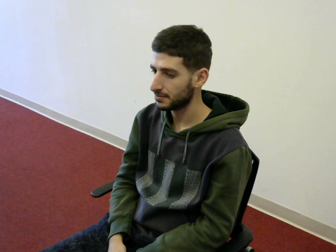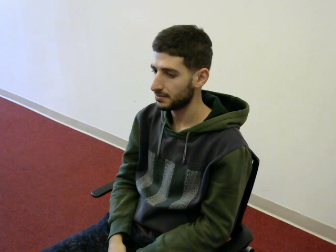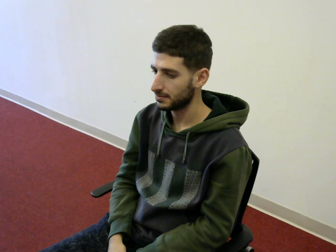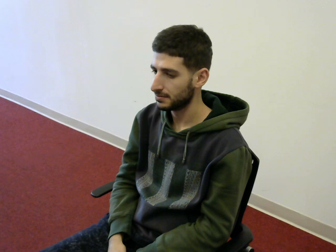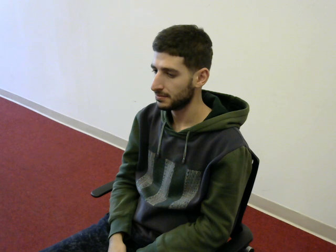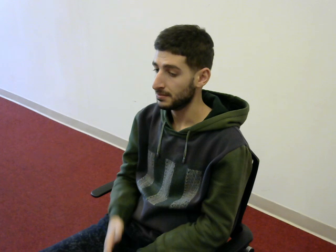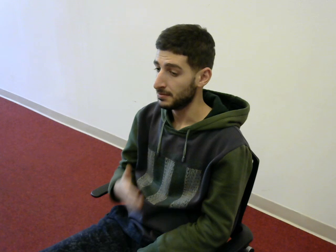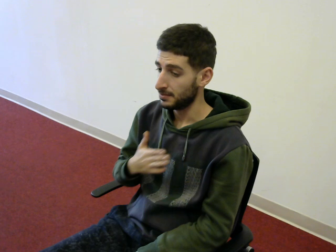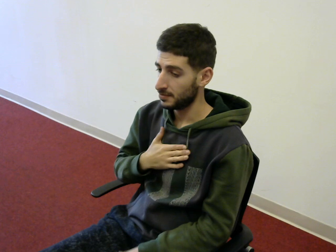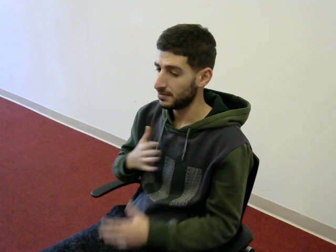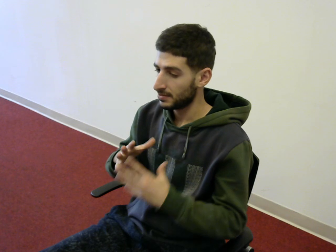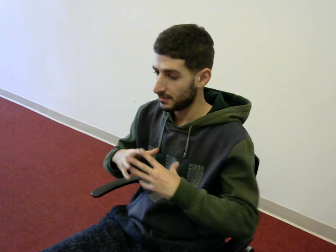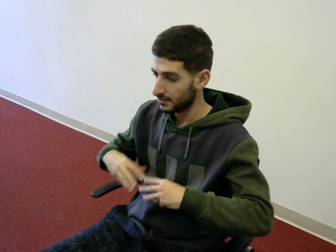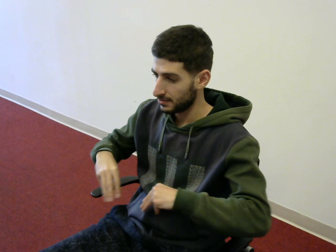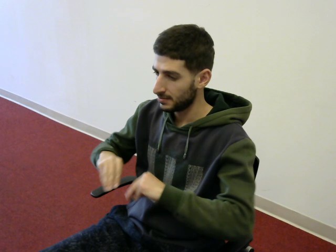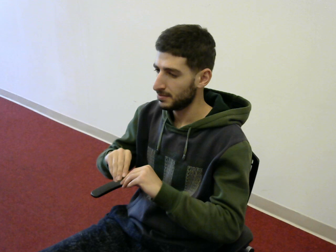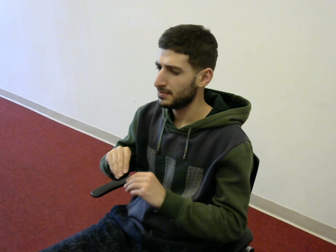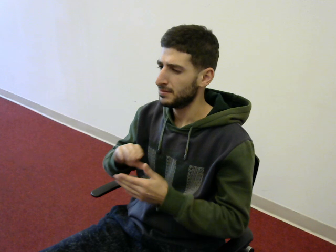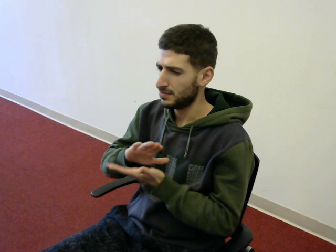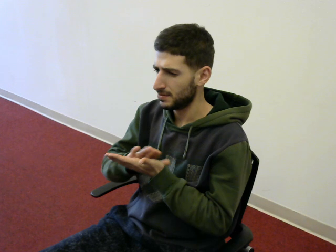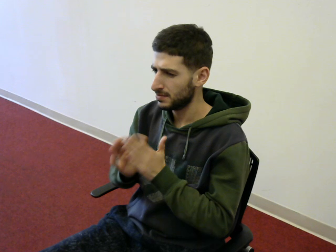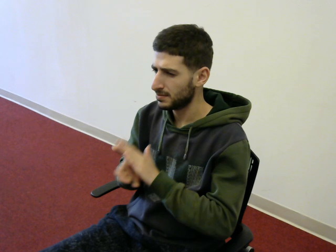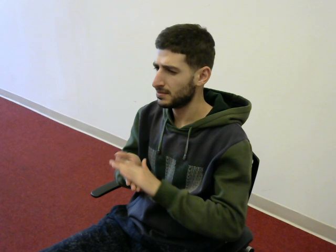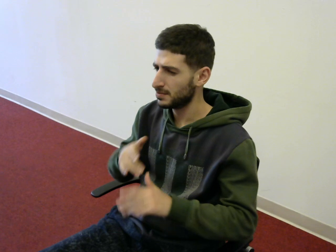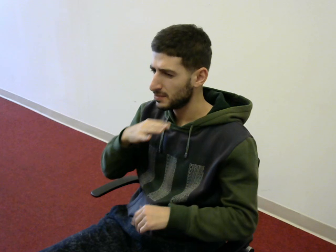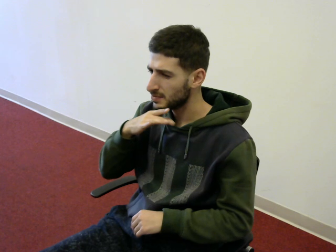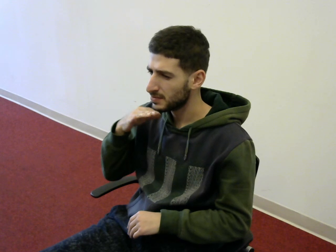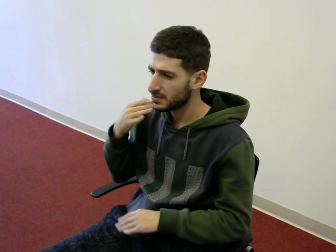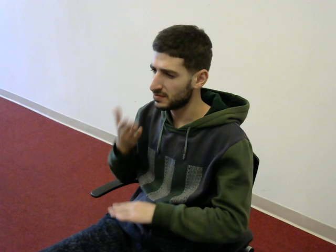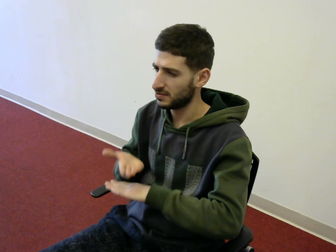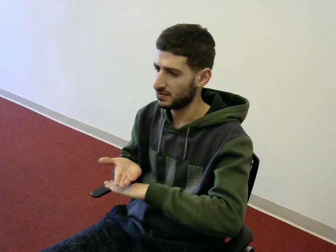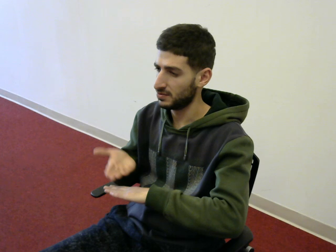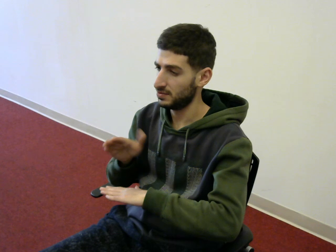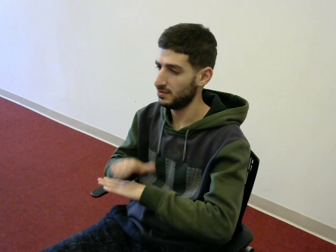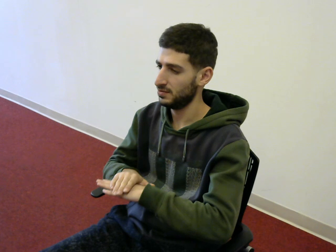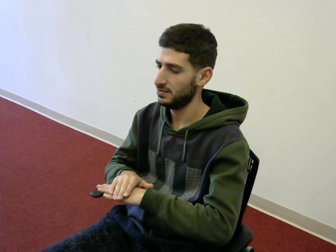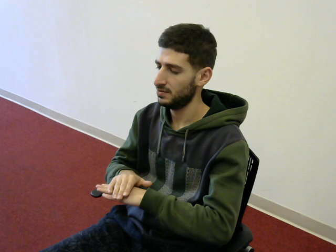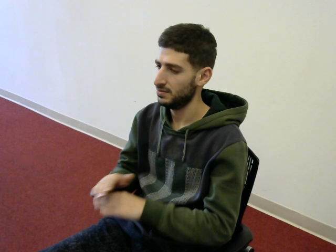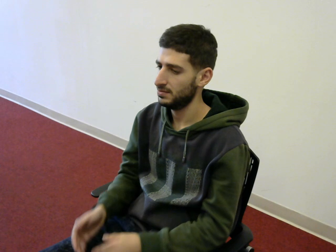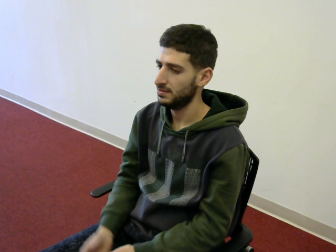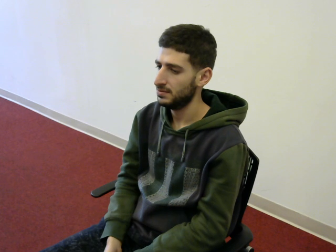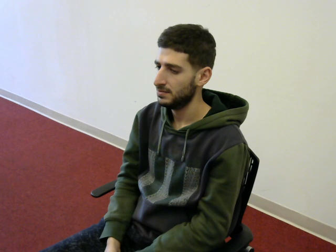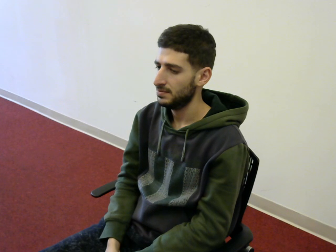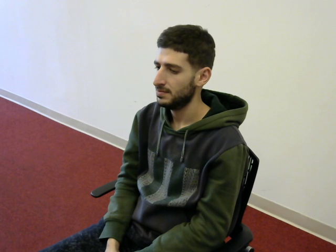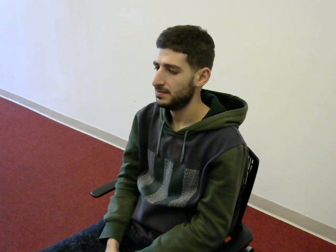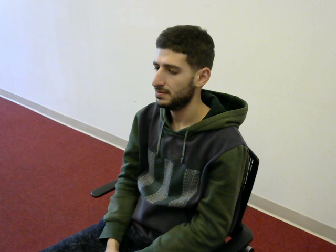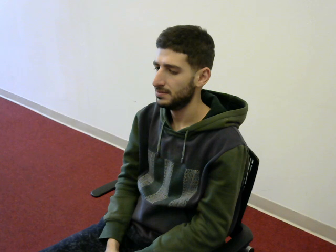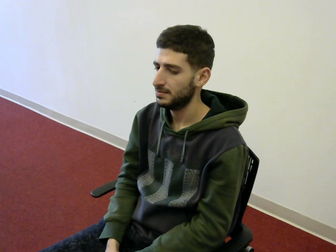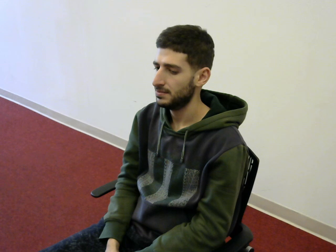Mənim ailəmin vəziyyəti çox ağırdır